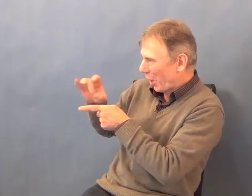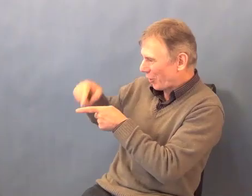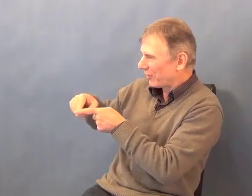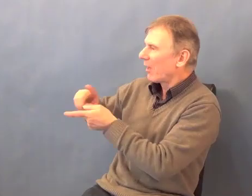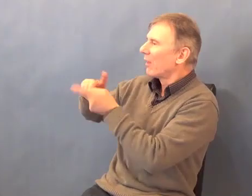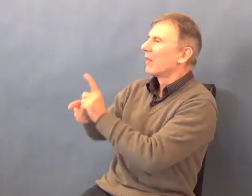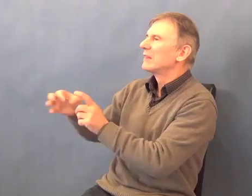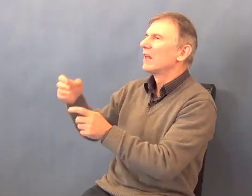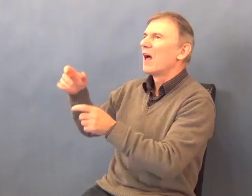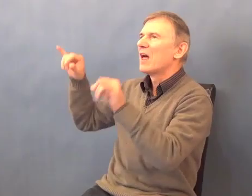"Gong" był na rogu.